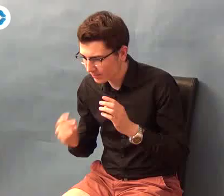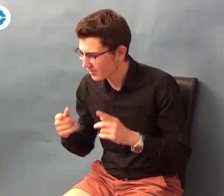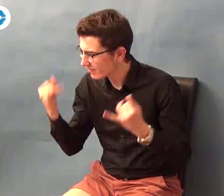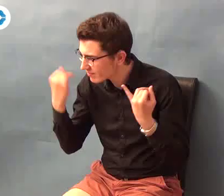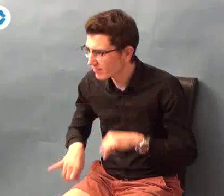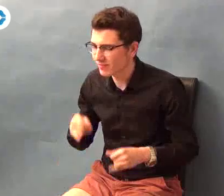Ale nie o niego mu chodzi.